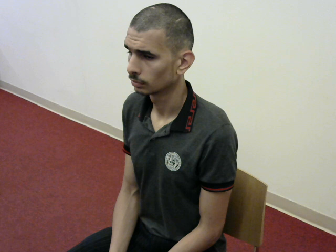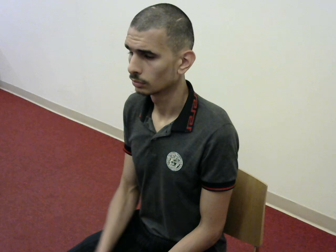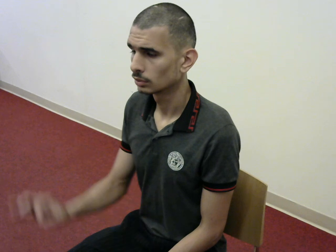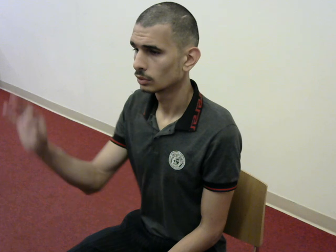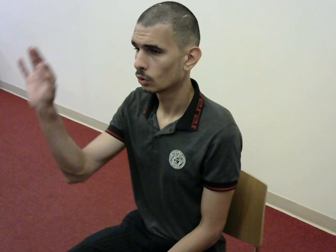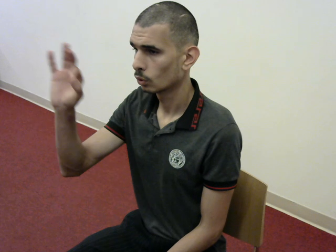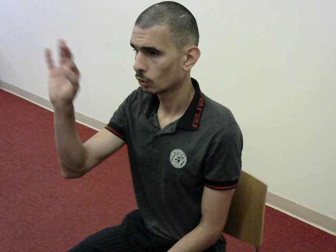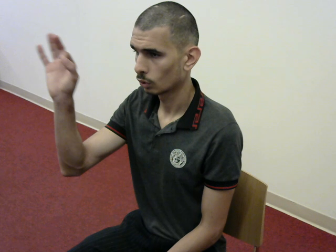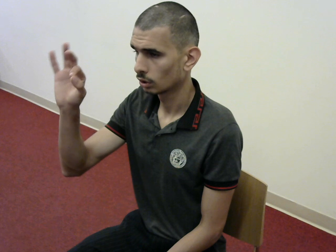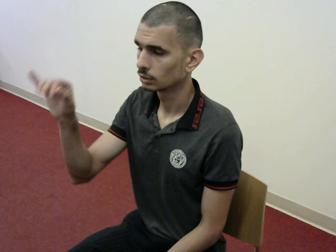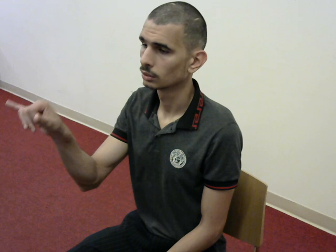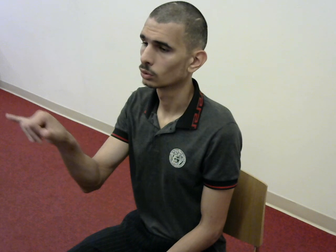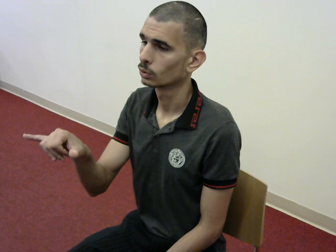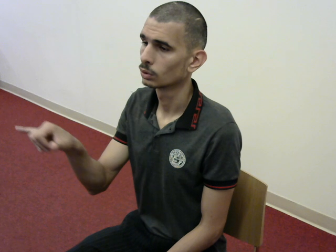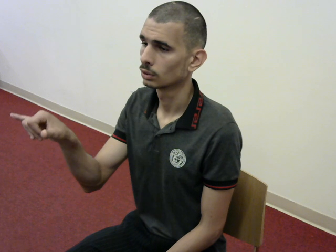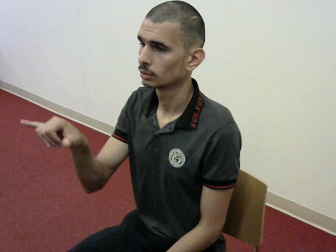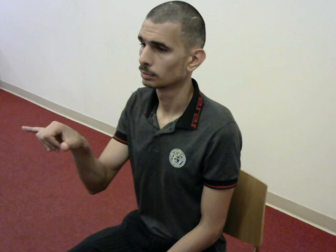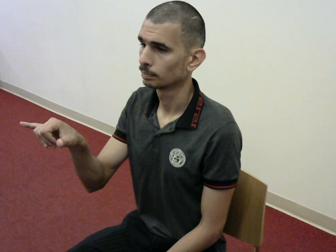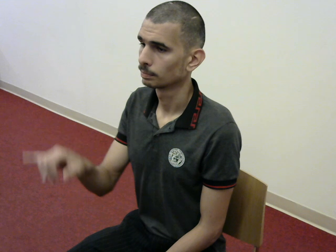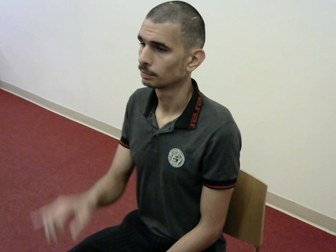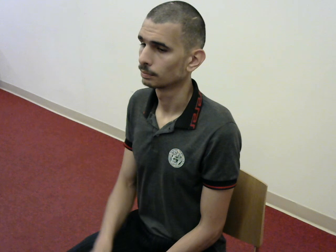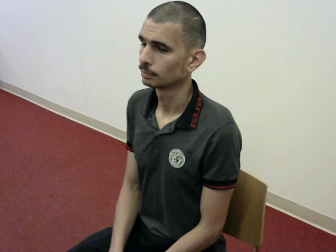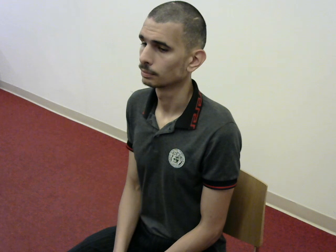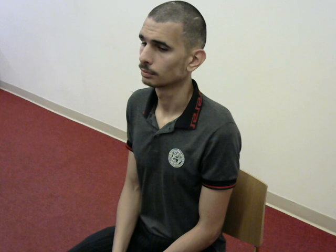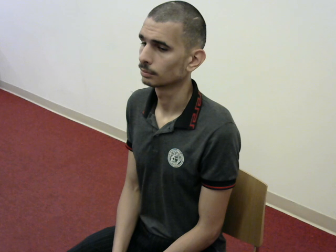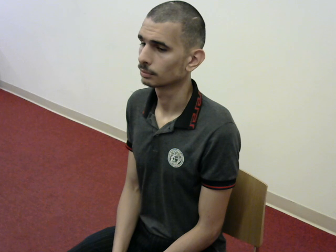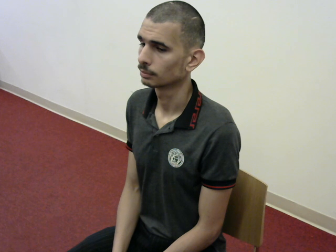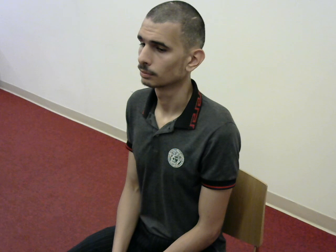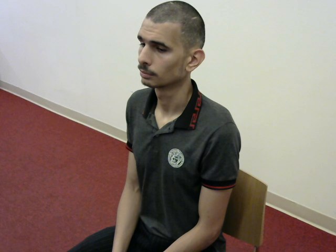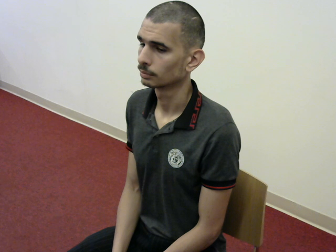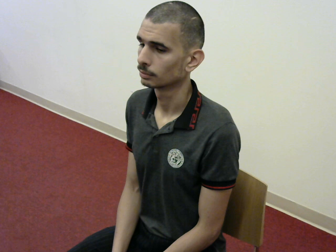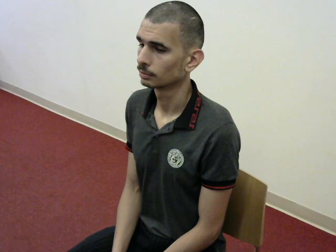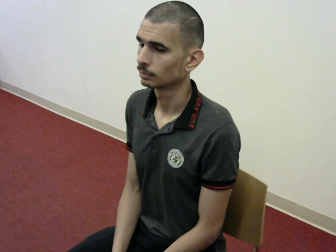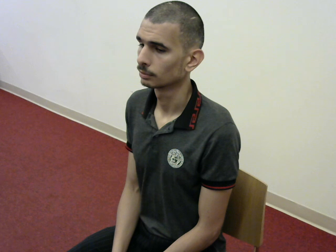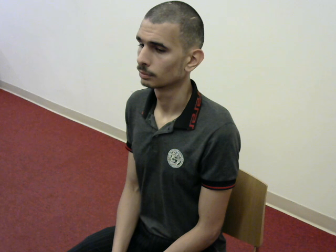Ayaqyolu hardadır?